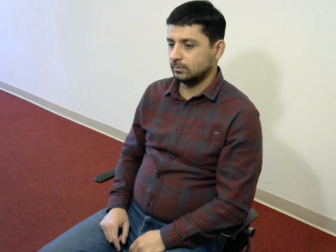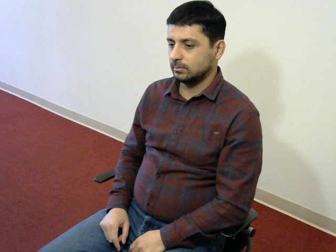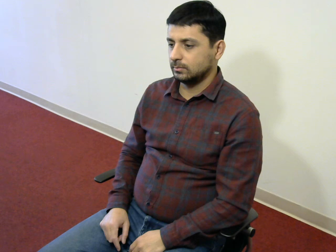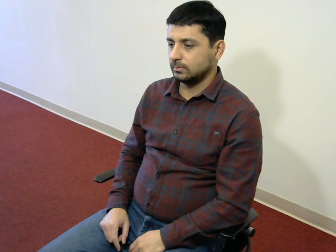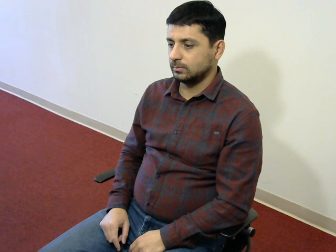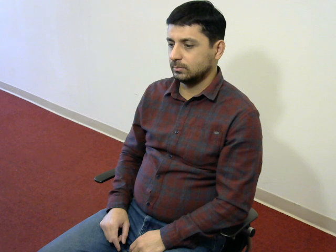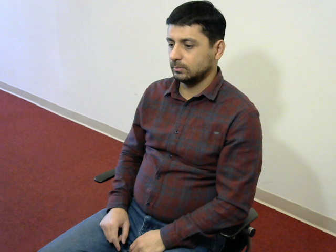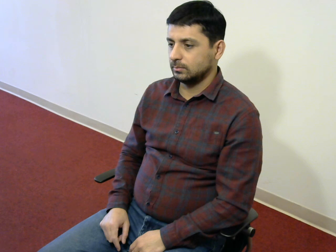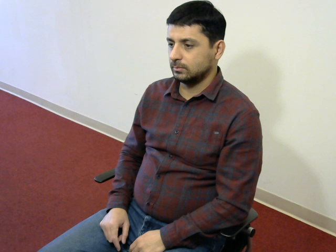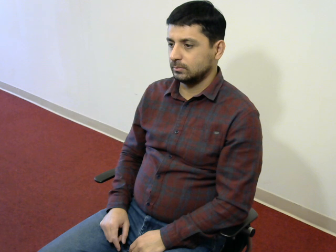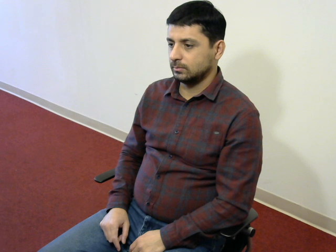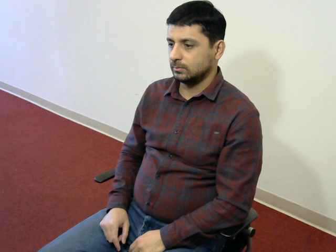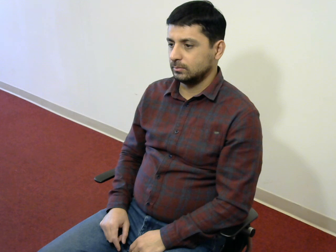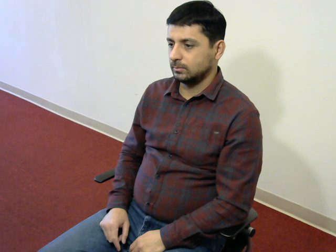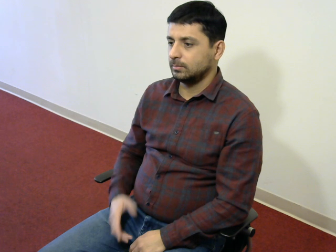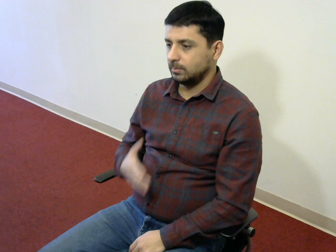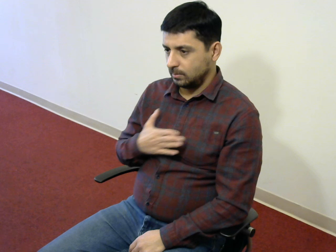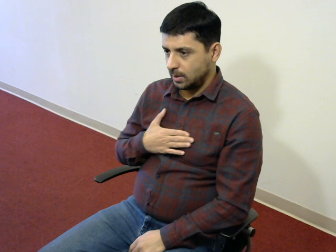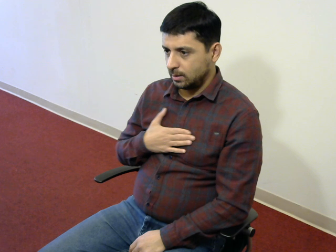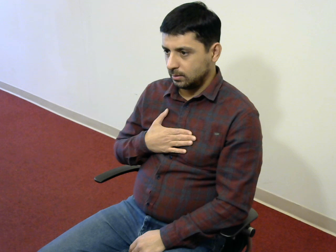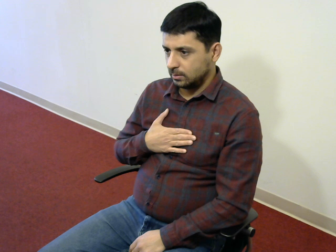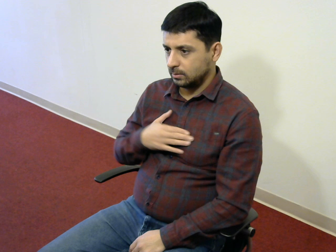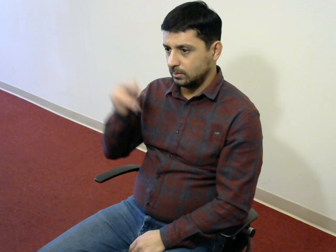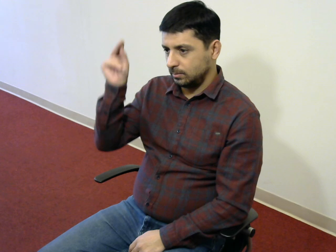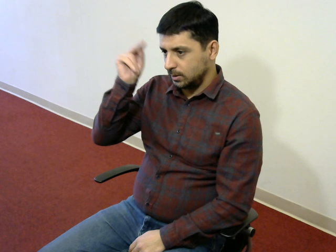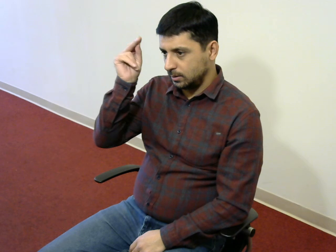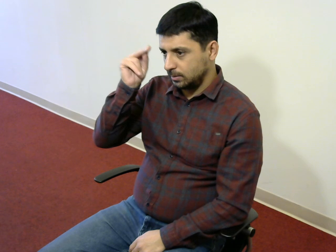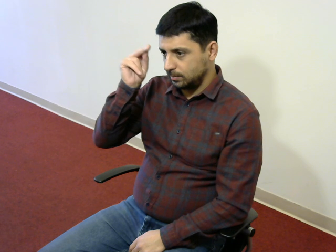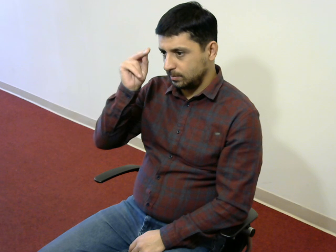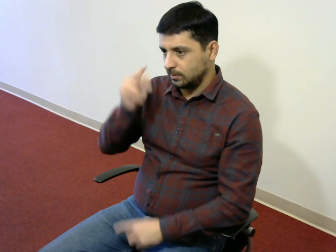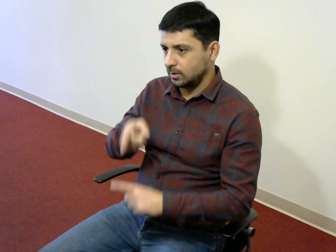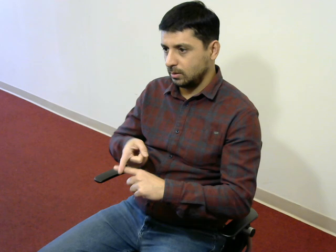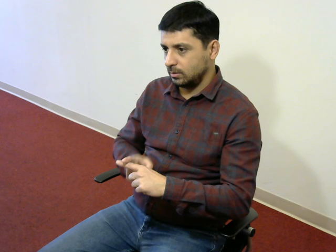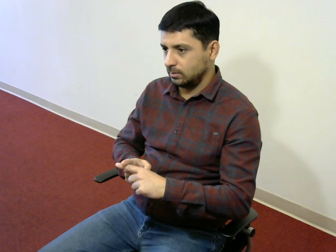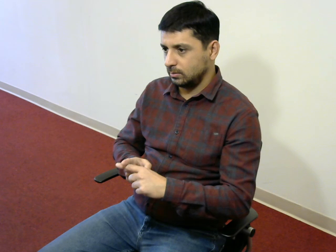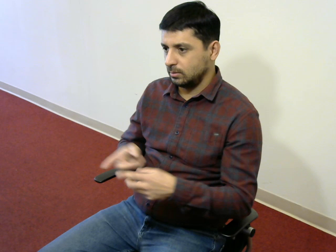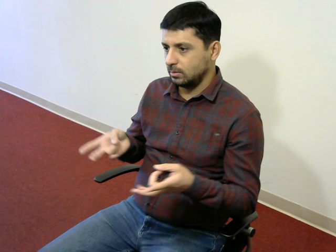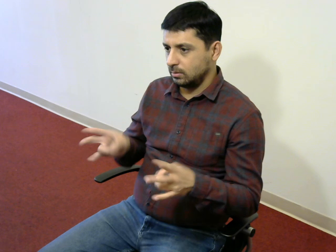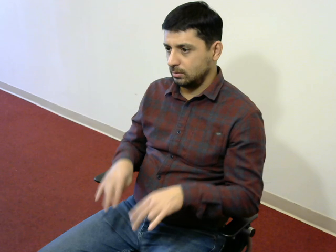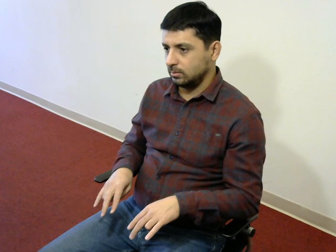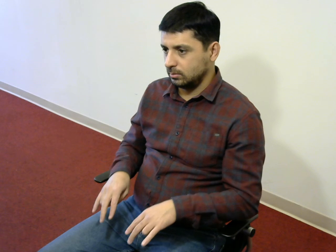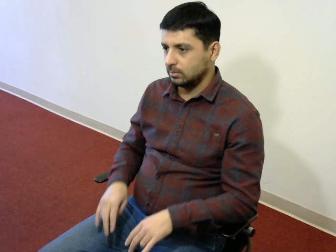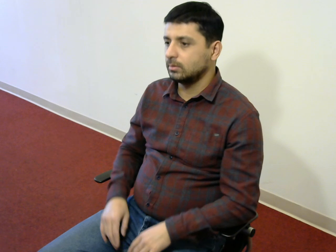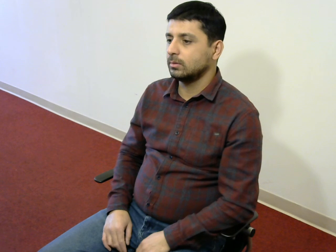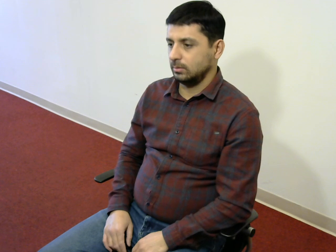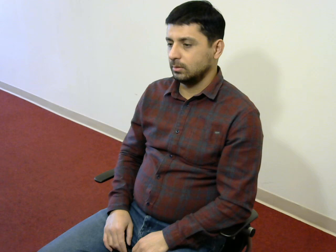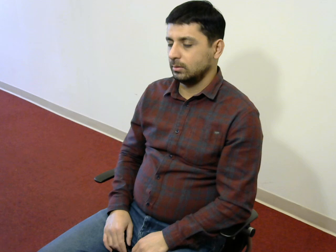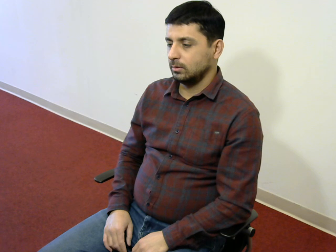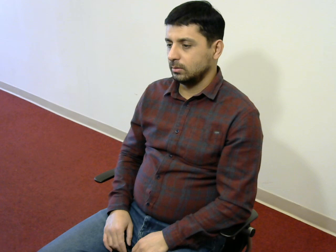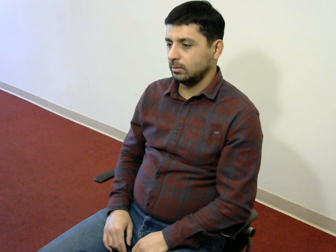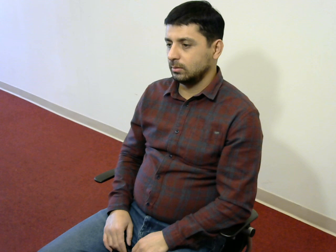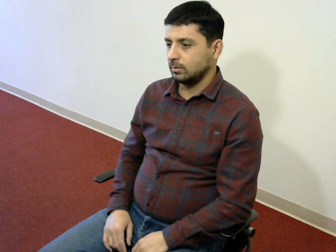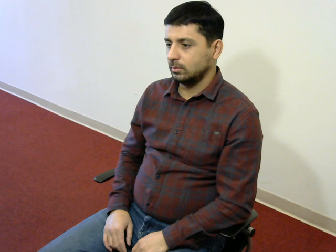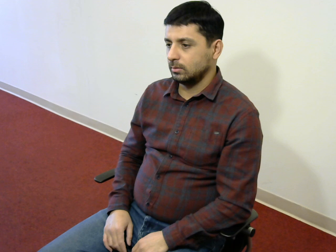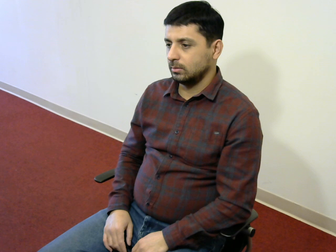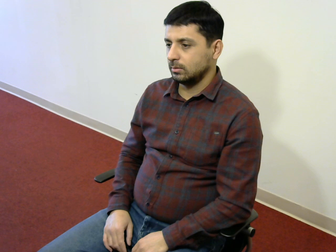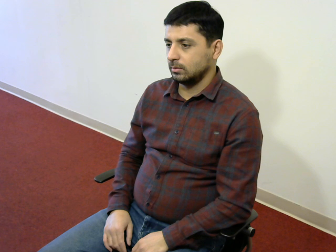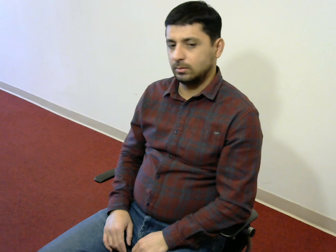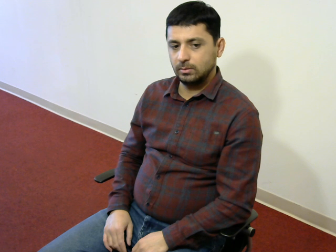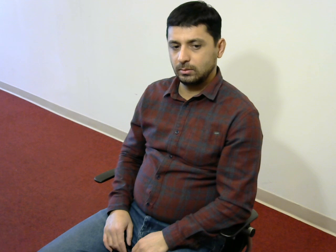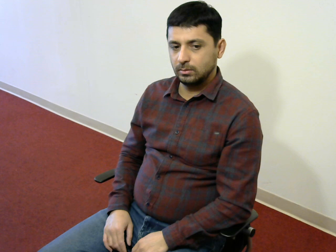Mənim təhsilim yarımçıq qalıb